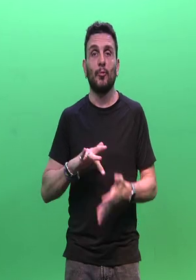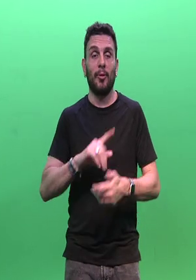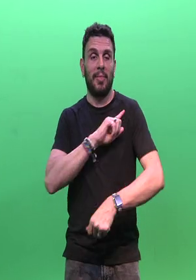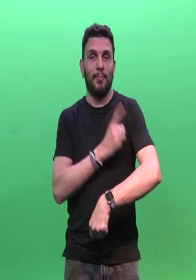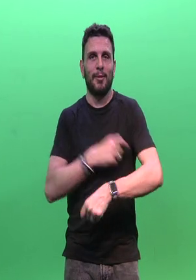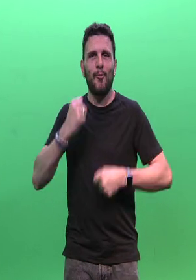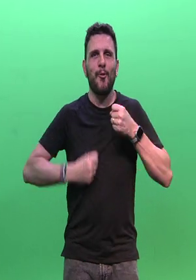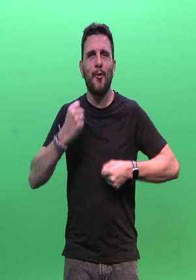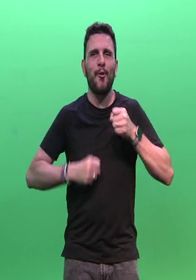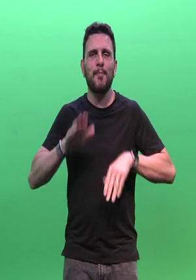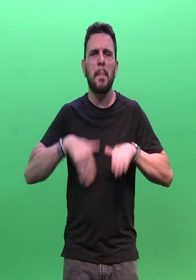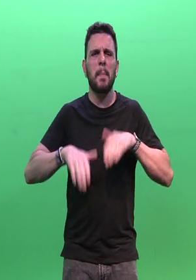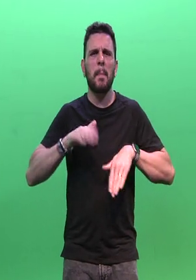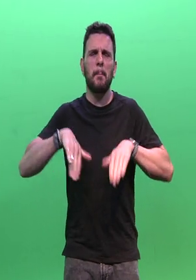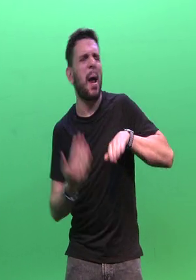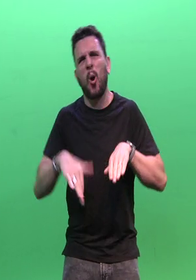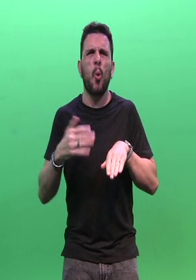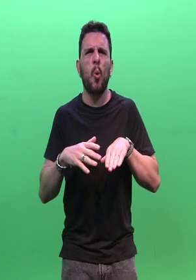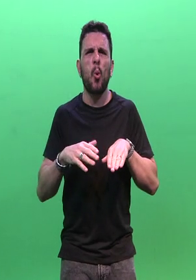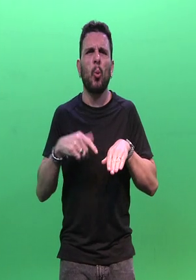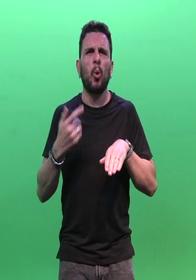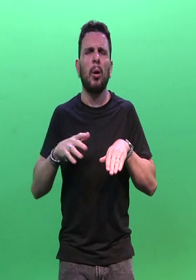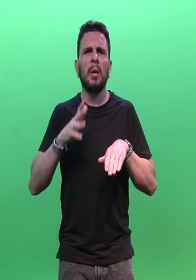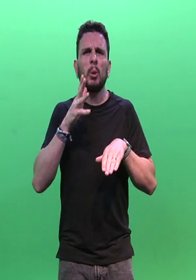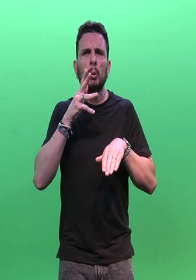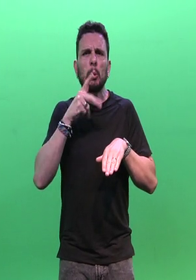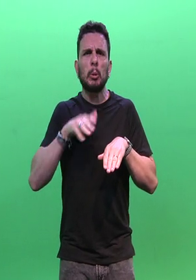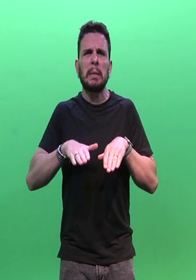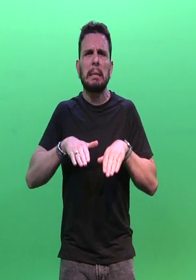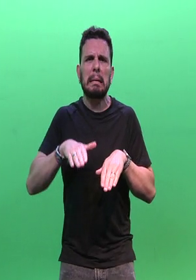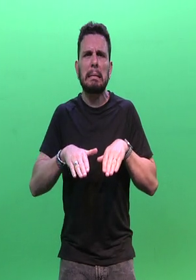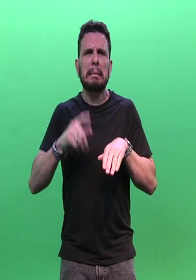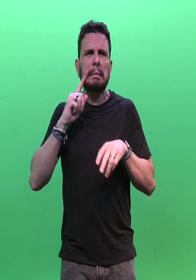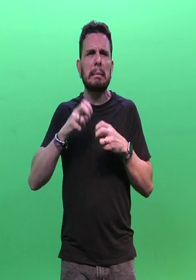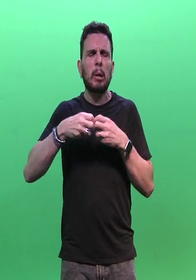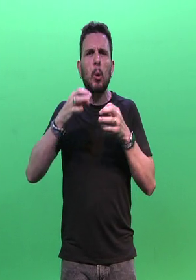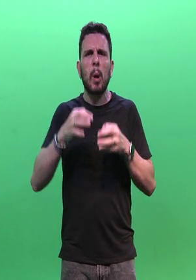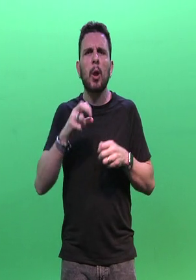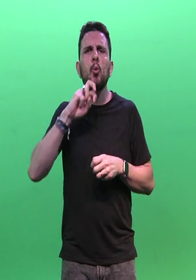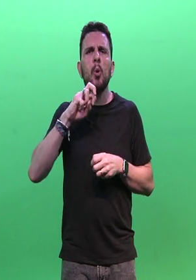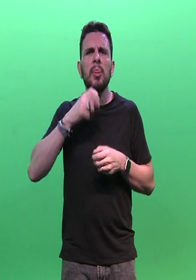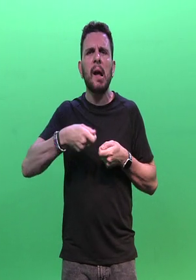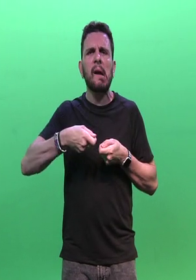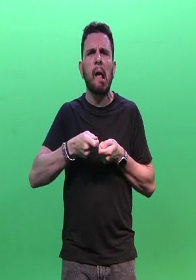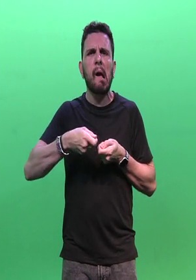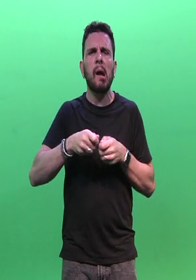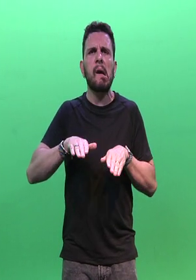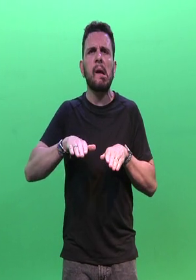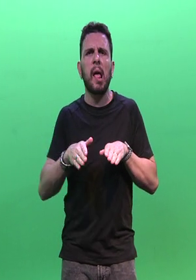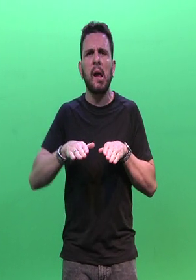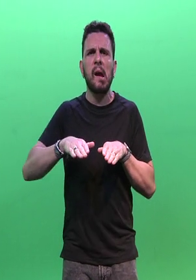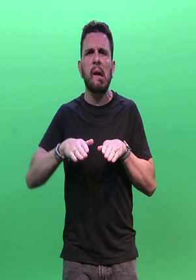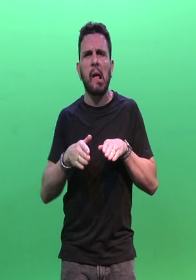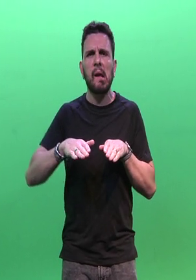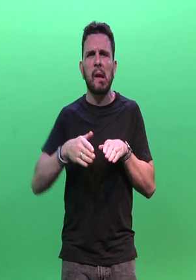Estava fent esport, estava corrent, i em vaig torçar el peu dret, em vaig fer mal, sento com si l'os fes el mateix que quan obres una nou, em fa clac.